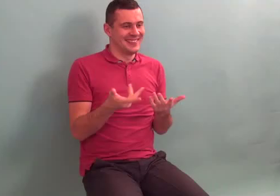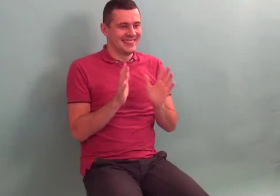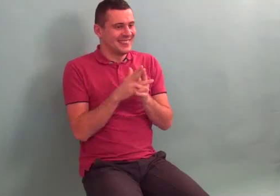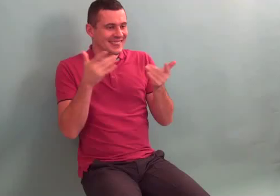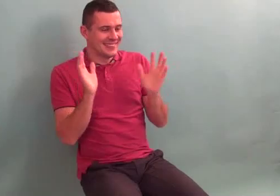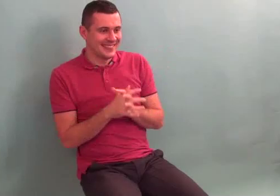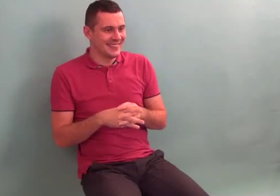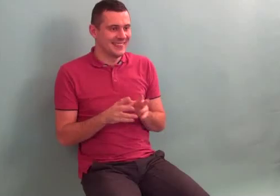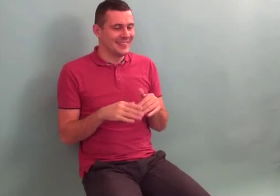Klaszcze w dłonie.